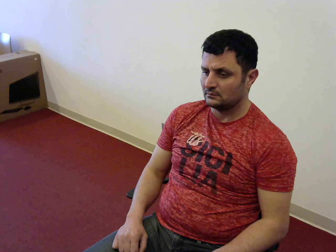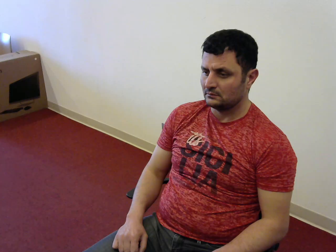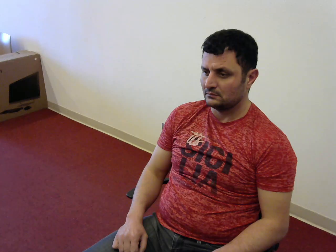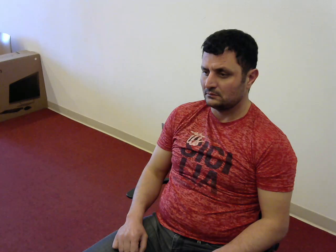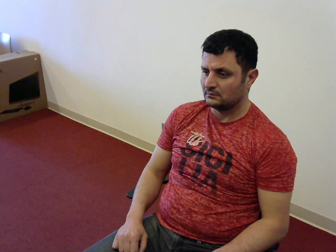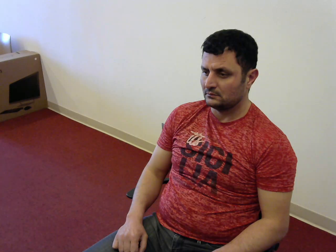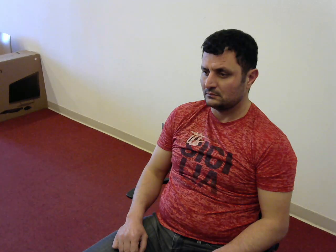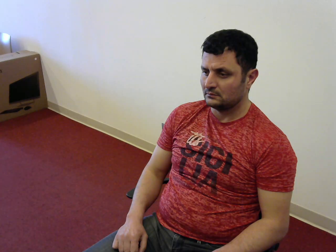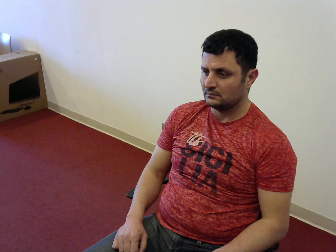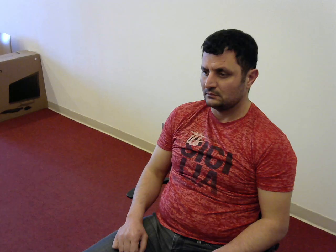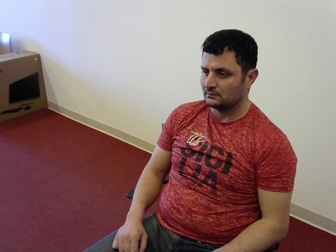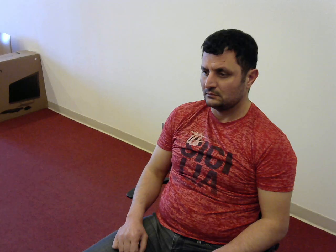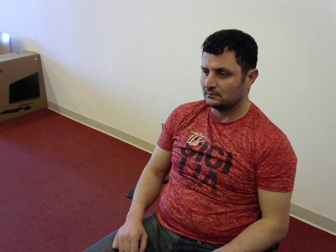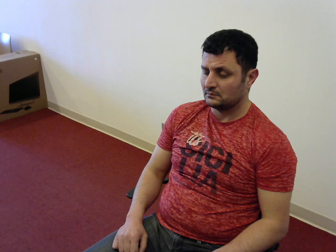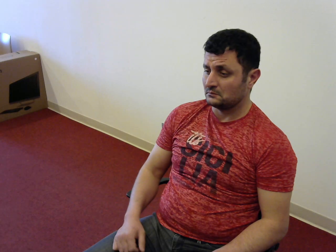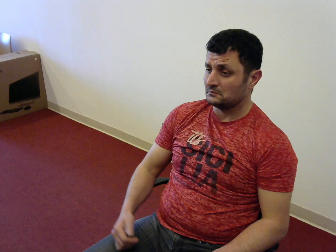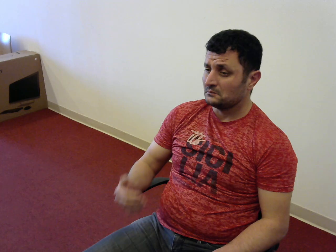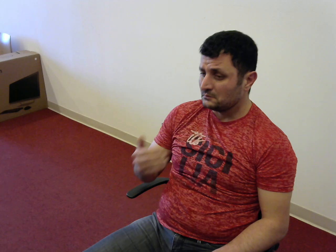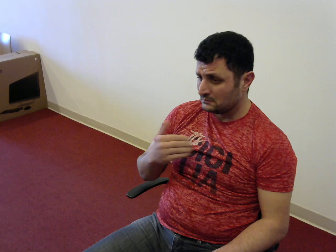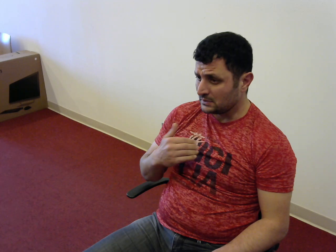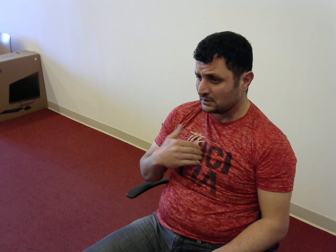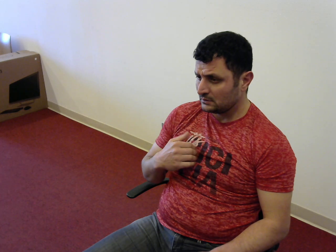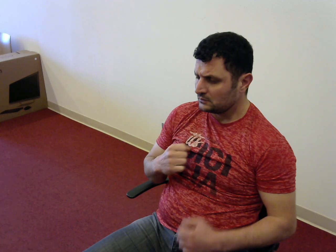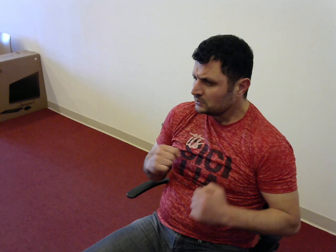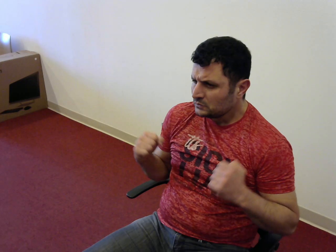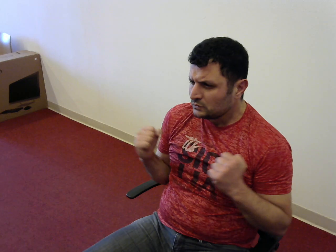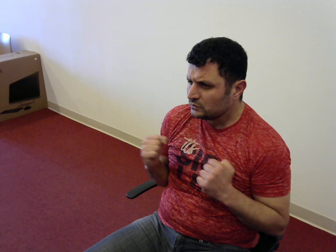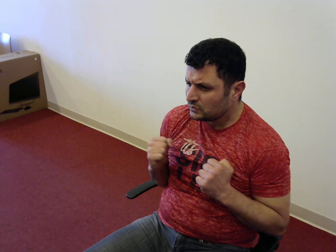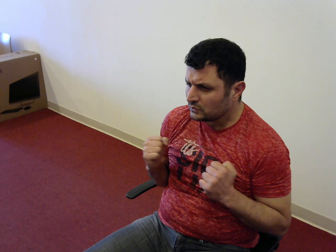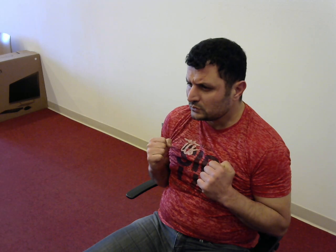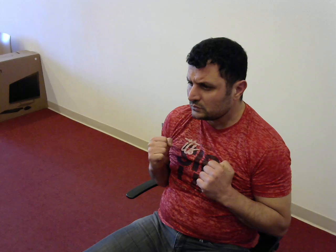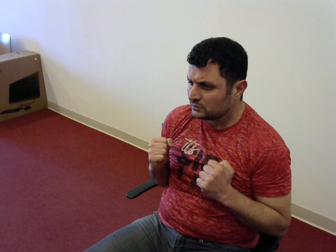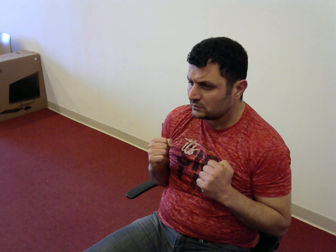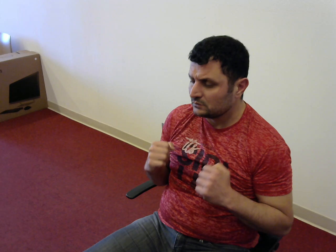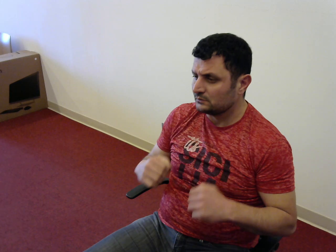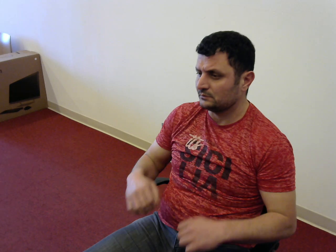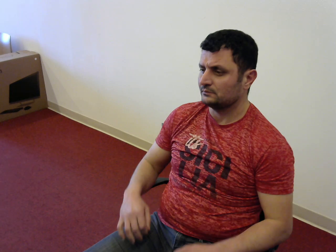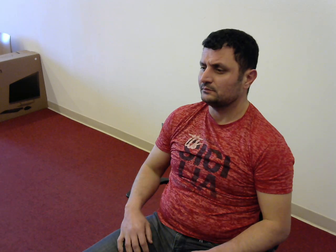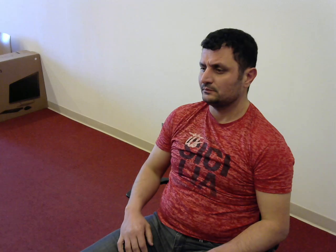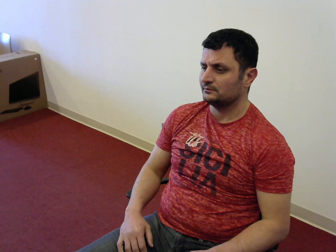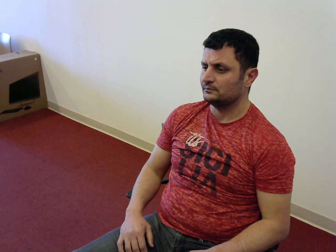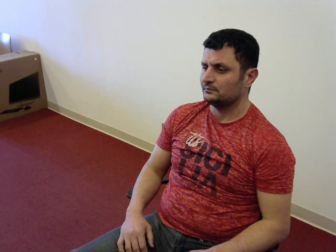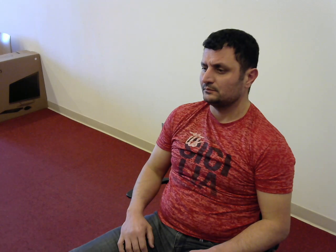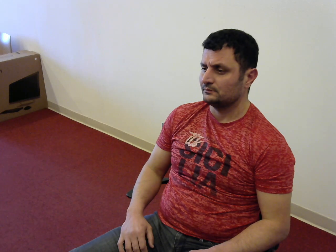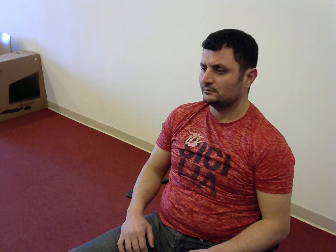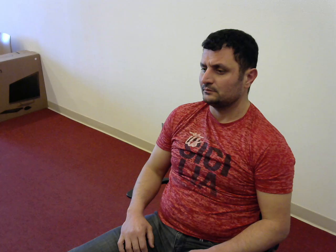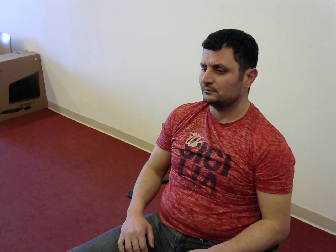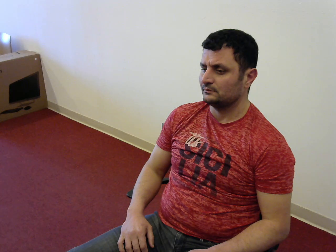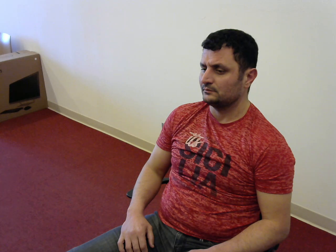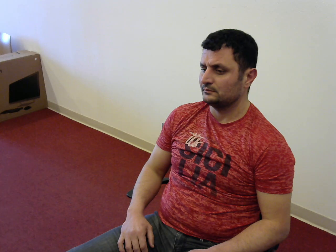Mənə soyuqdur